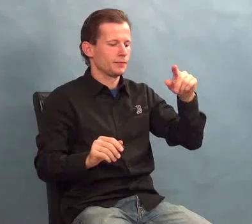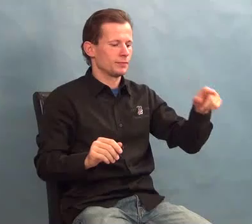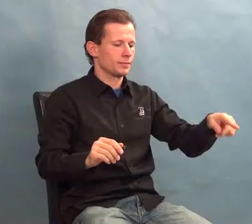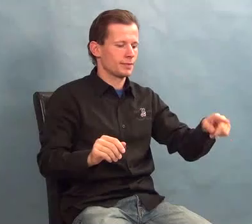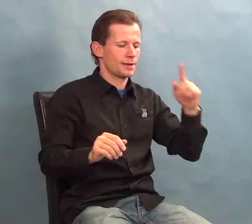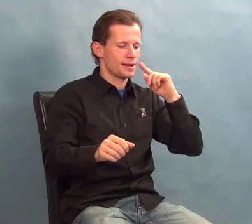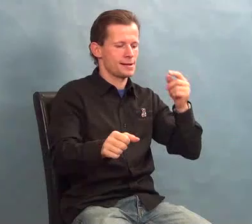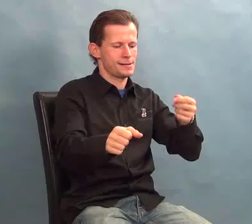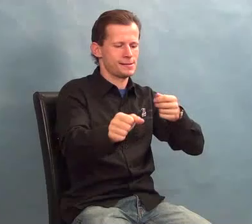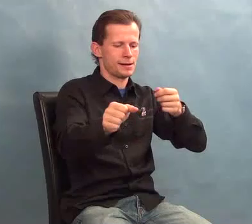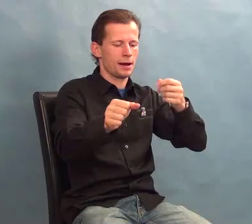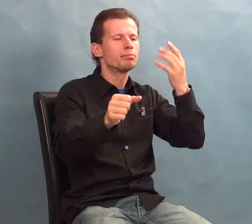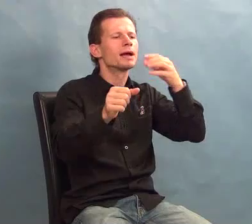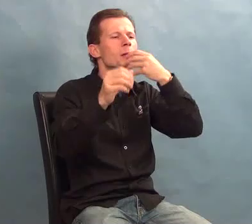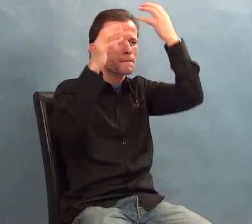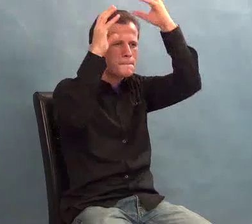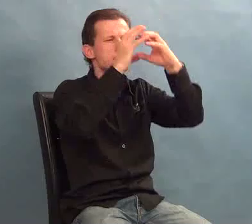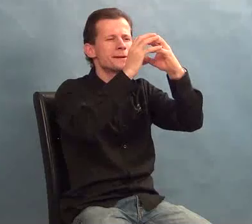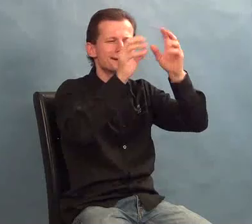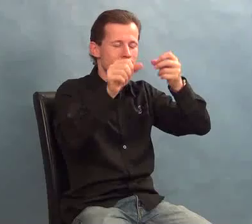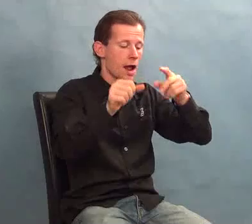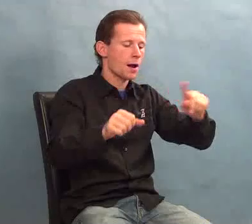Mały chłopiec chciał strzelić, ale jabłko było małe.